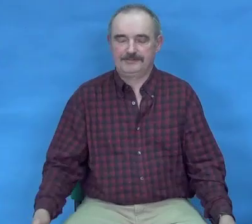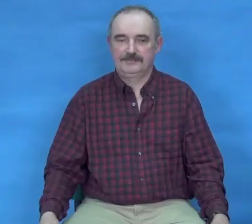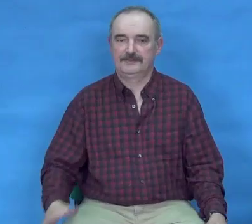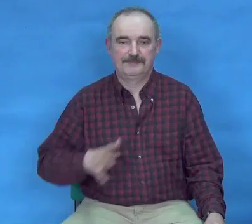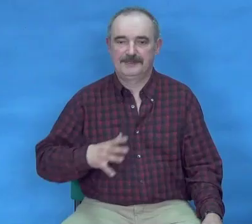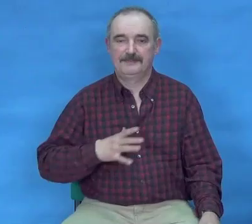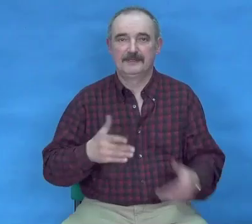Niebezpieczeństwo porażenia prądem.